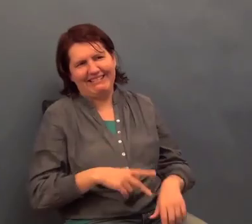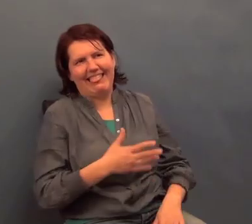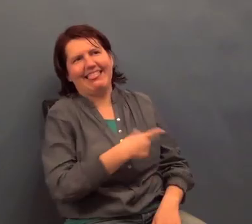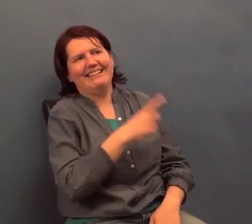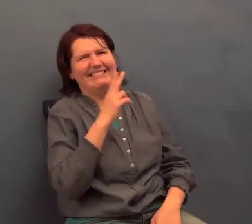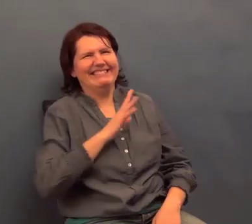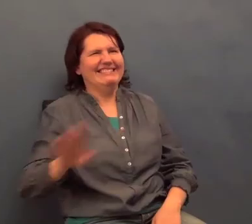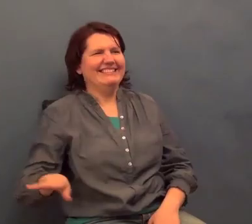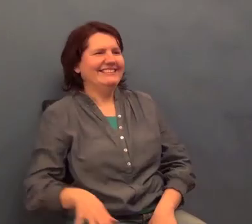Odgania go.